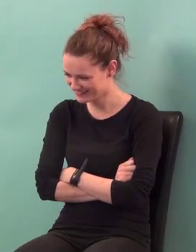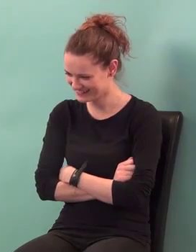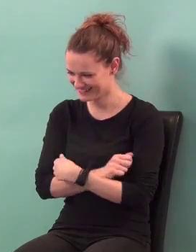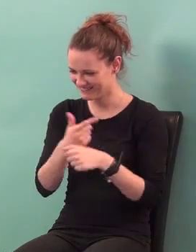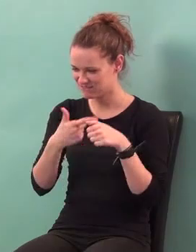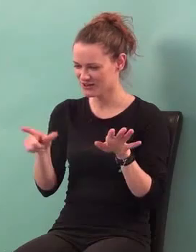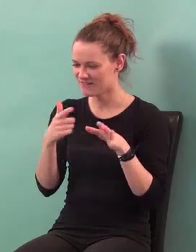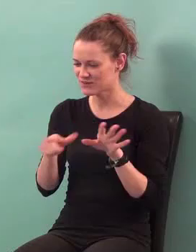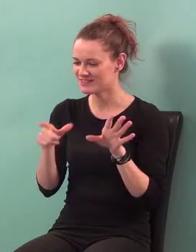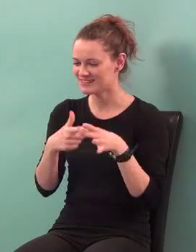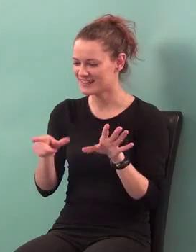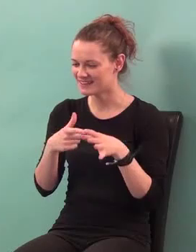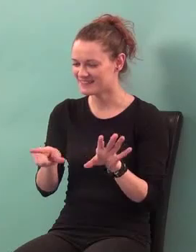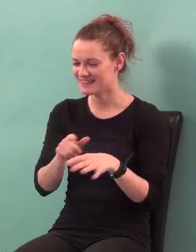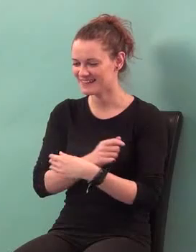Dwudziesty siódmy, dwudziesty siódmy?